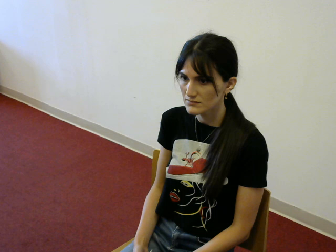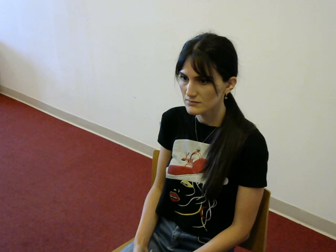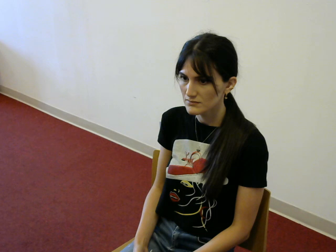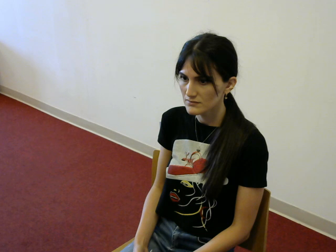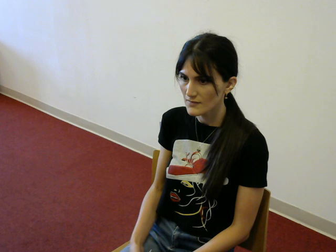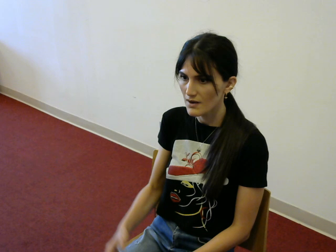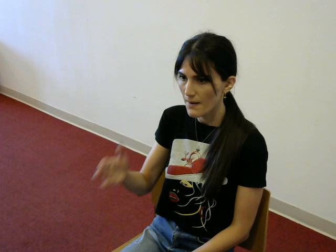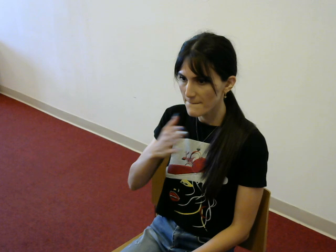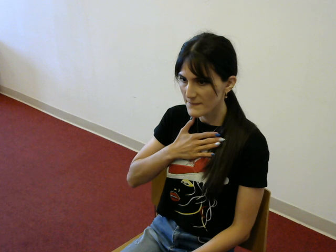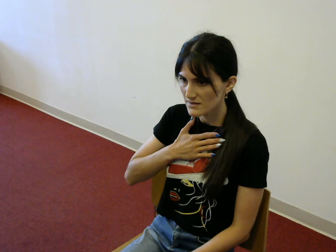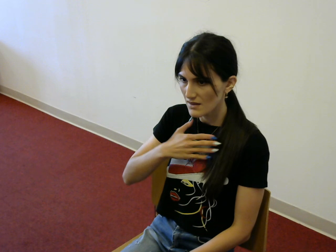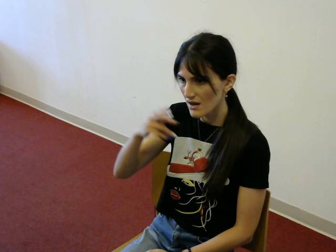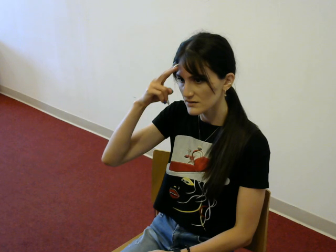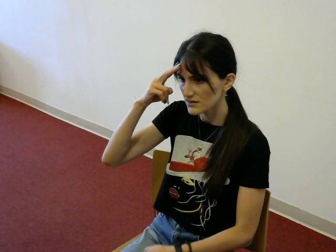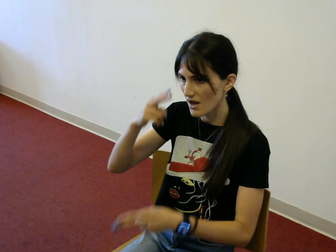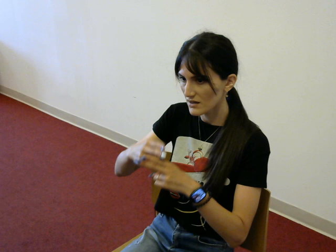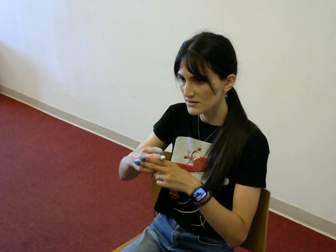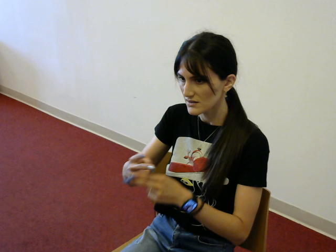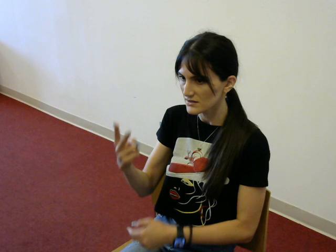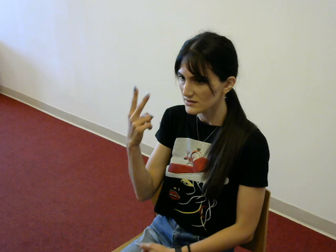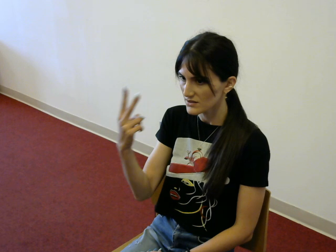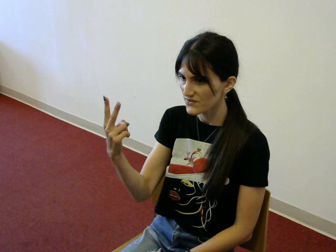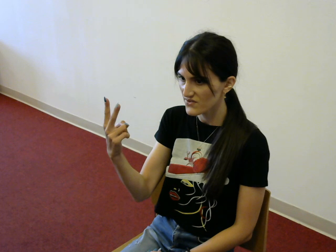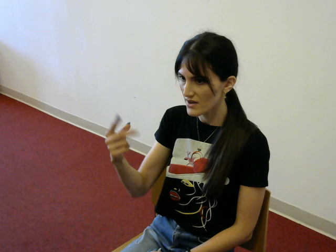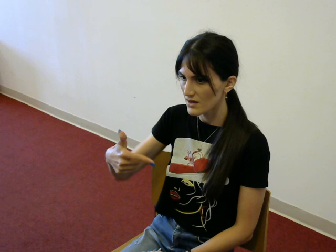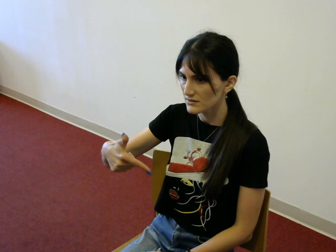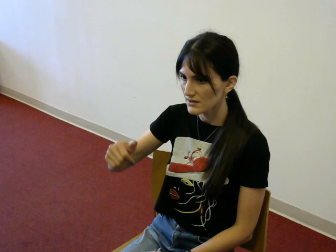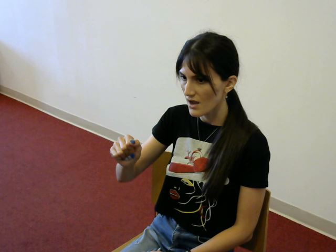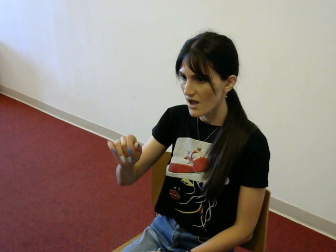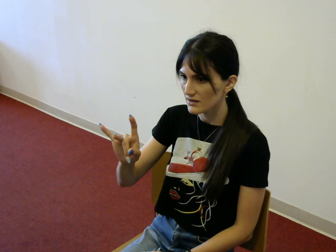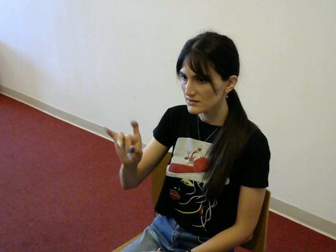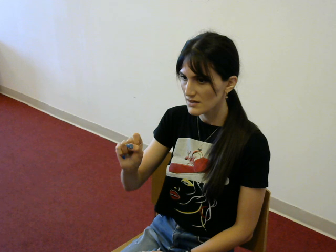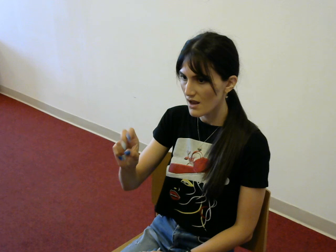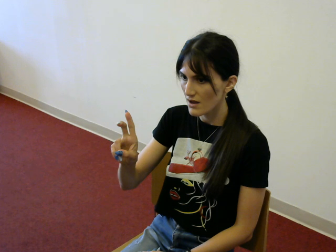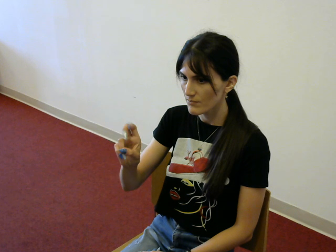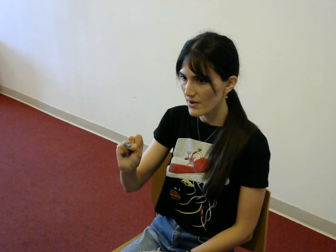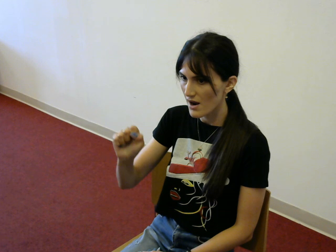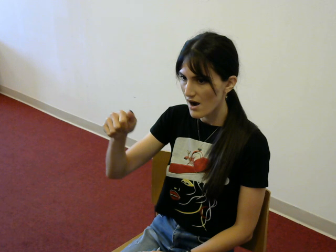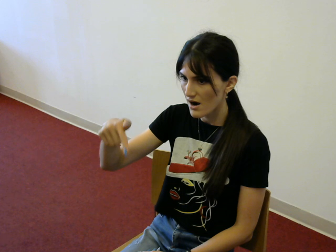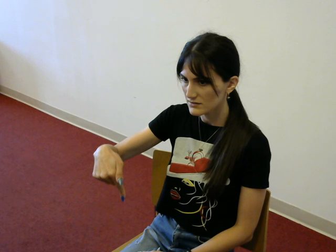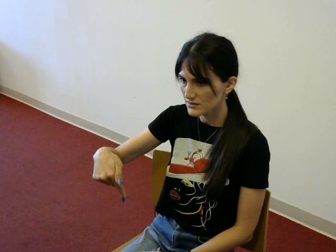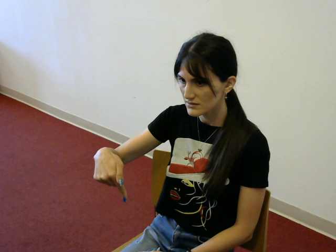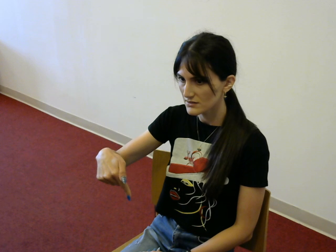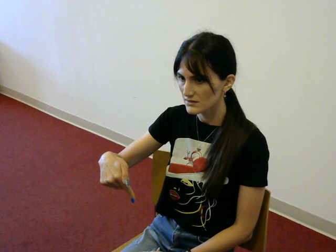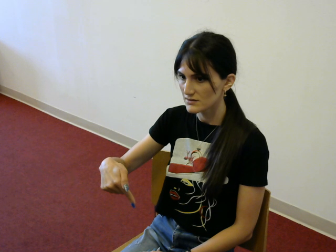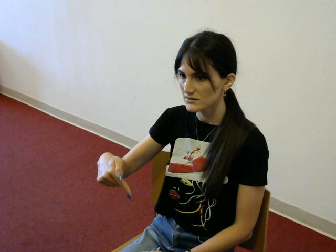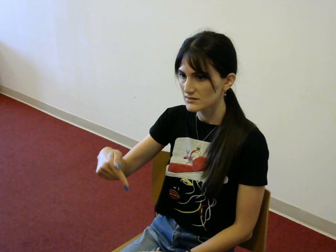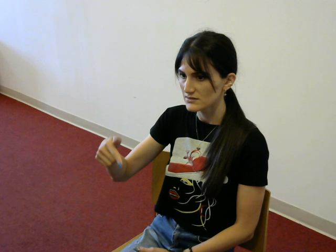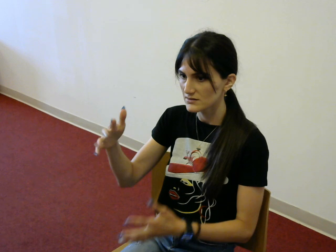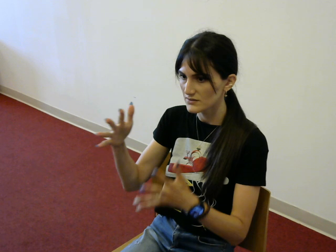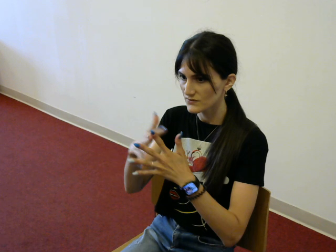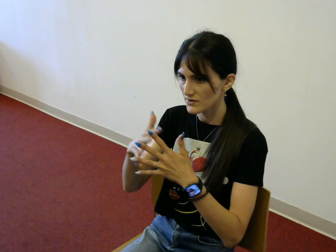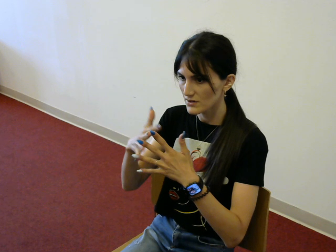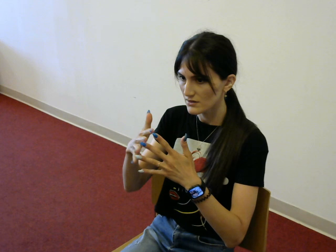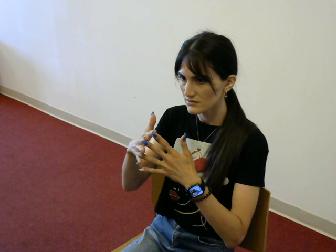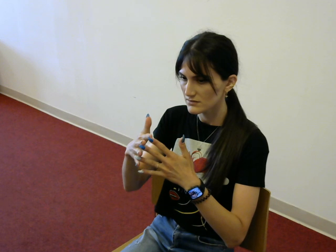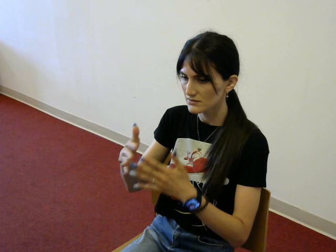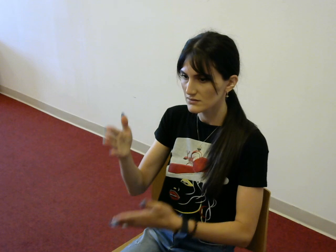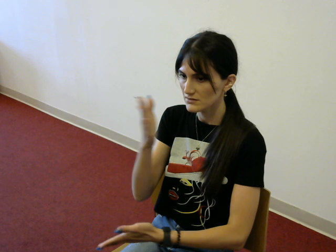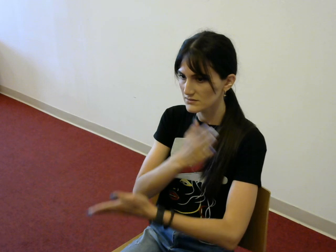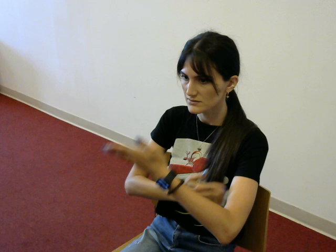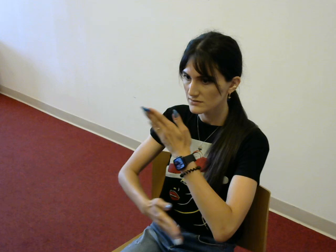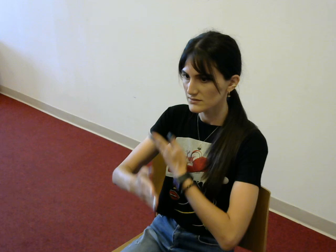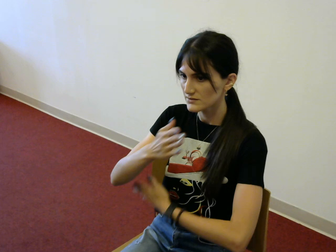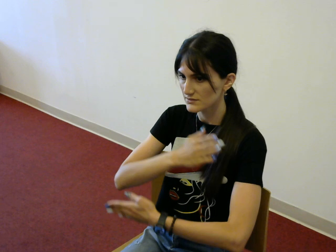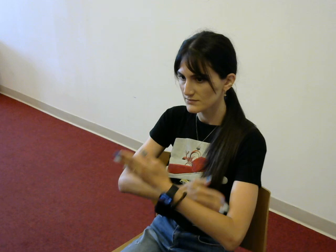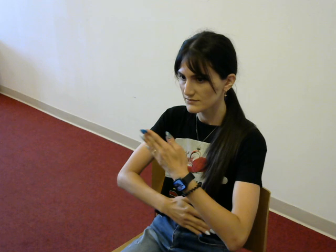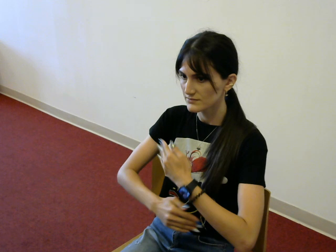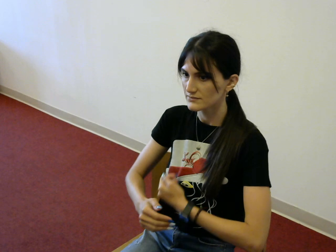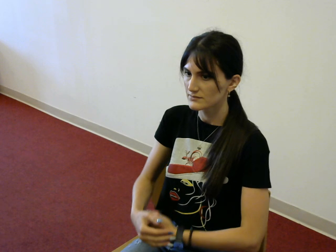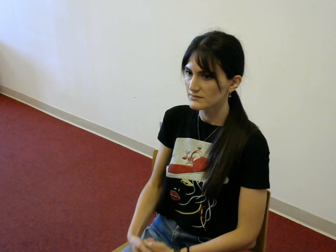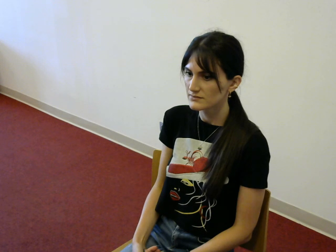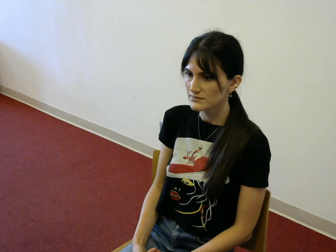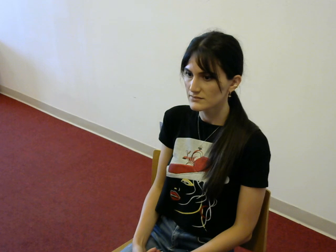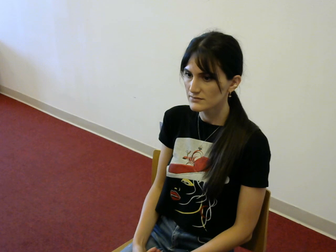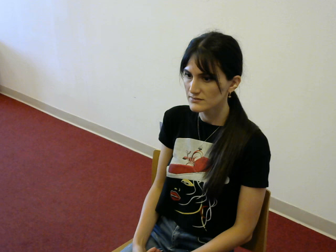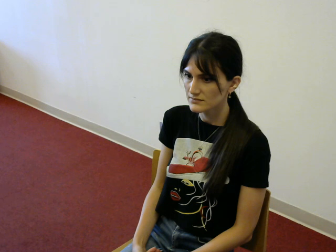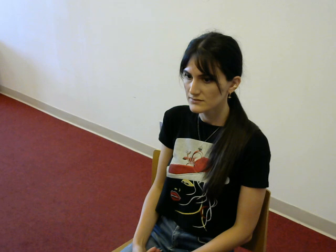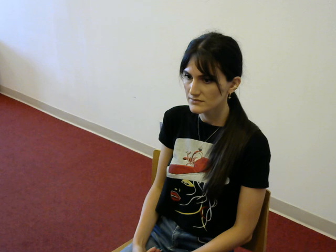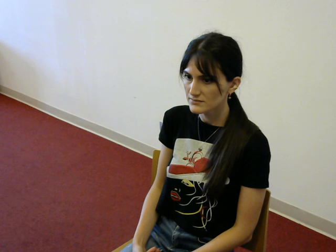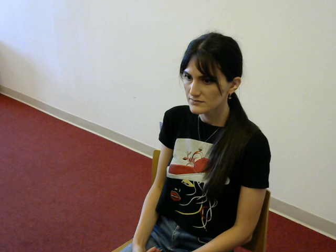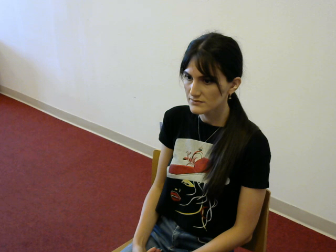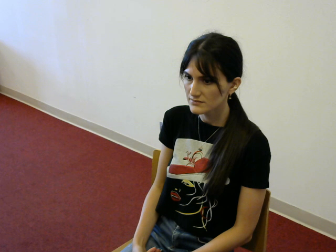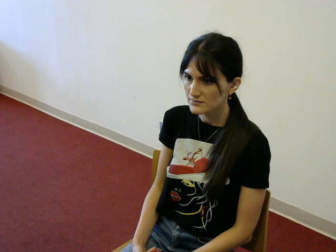Mənim qardaşım 2-ci Qarabağ müharibəsinin qazisidir